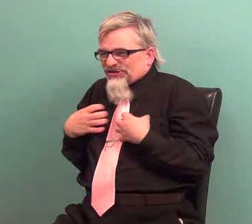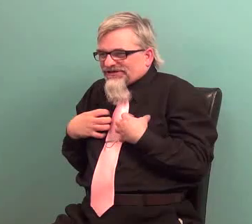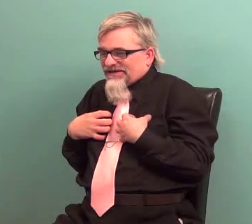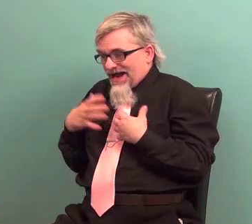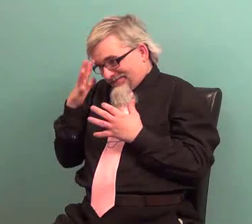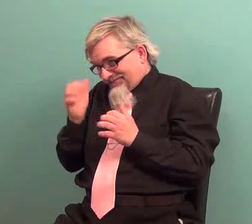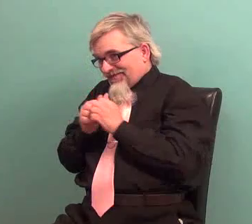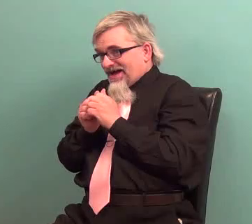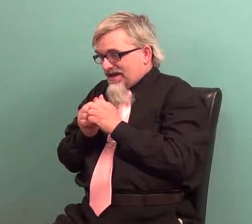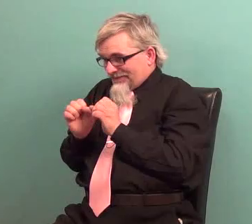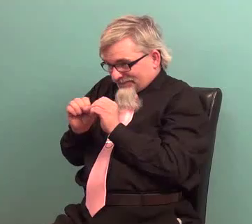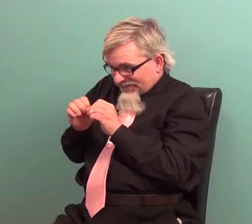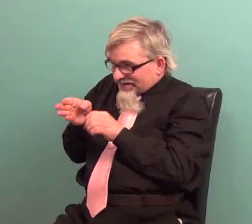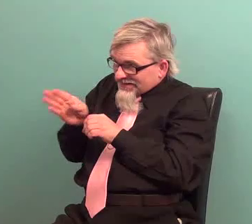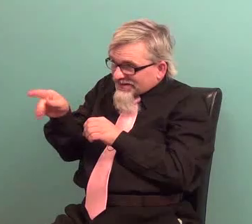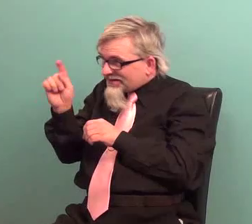Wymyślił coś i pokazuje chłopcu różne kierunki.